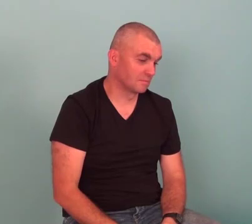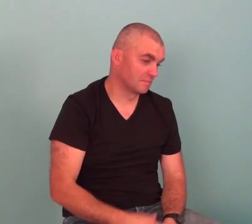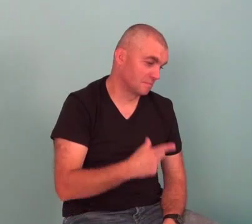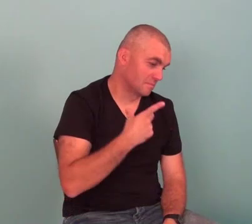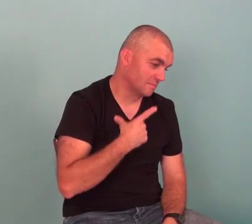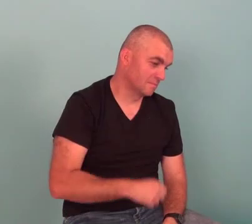Aha.